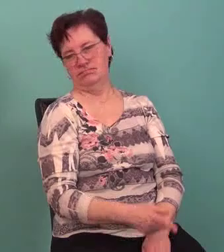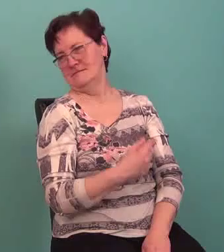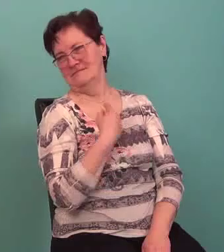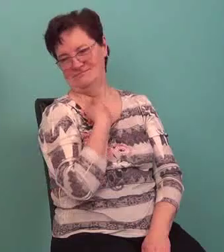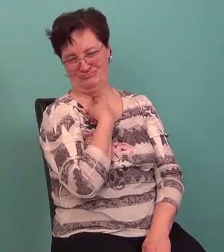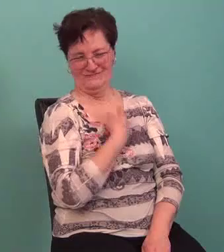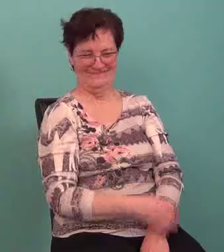Śmieszne.